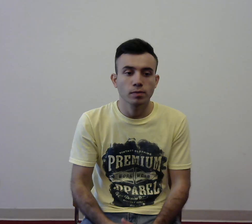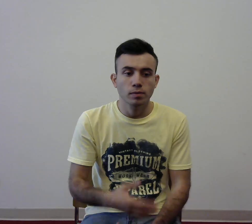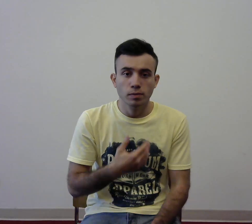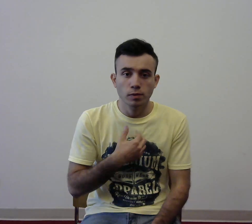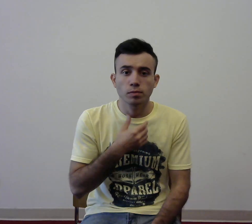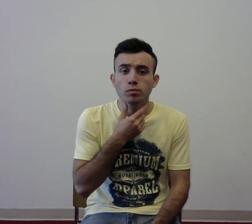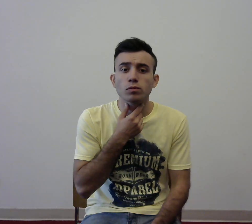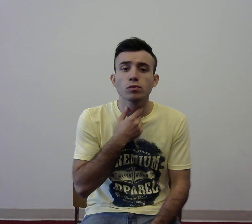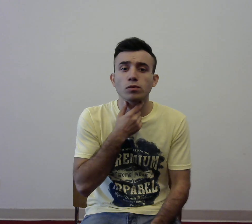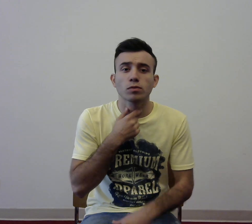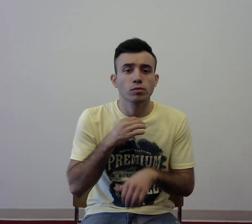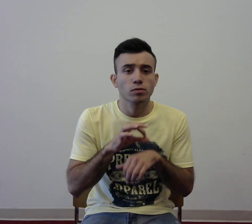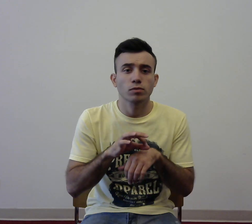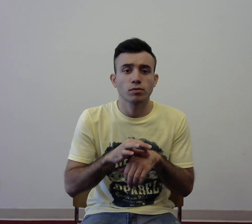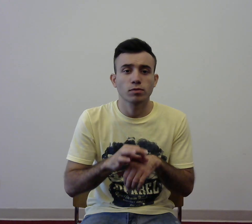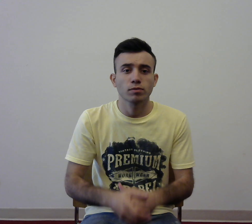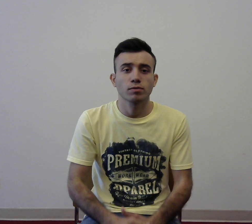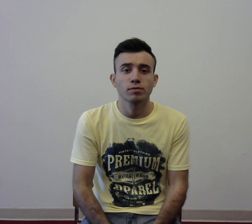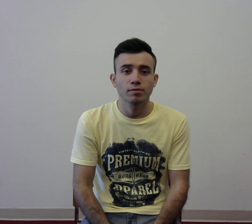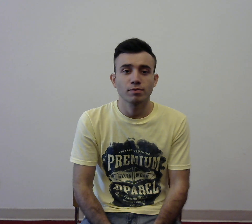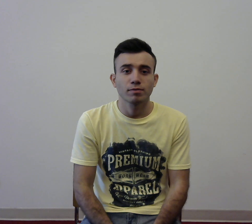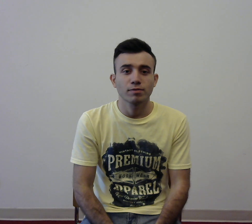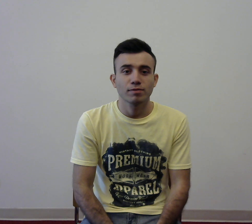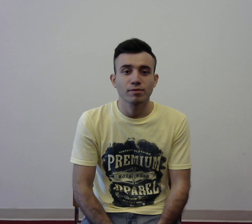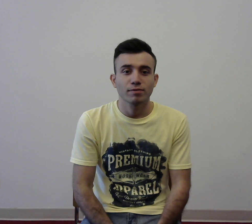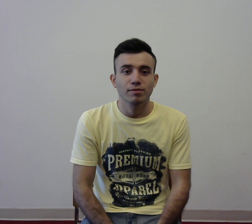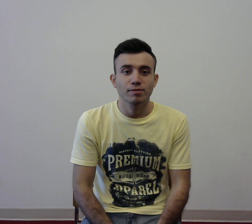Mənim boğazım ağrıyır